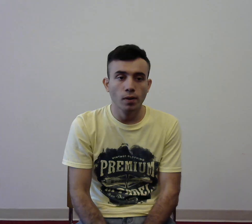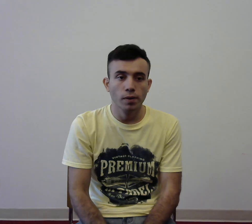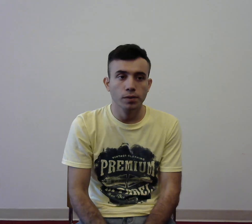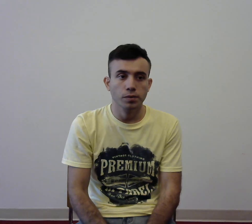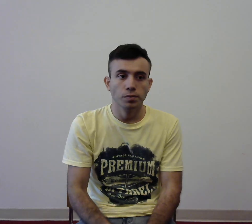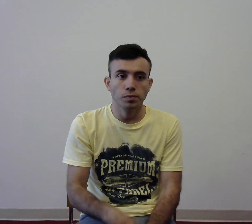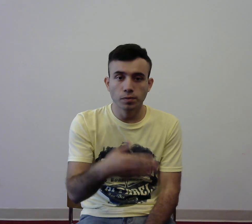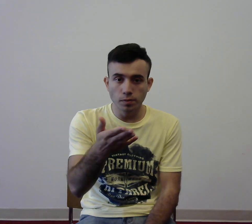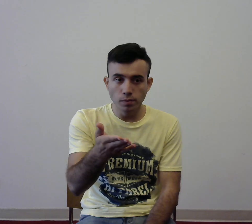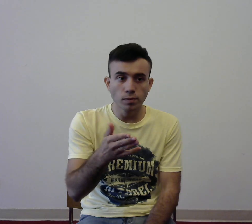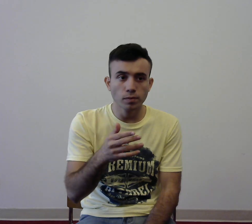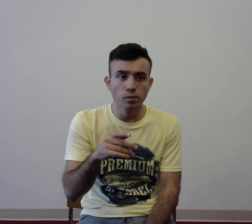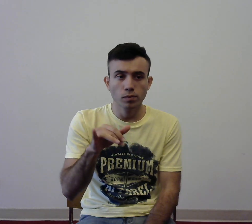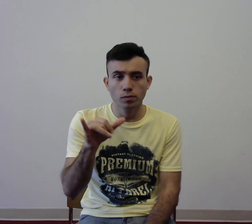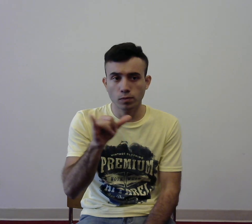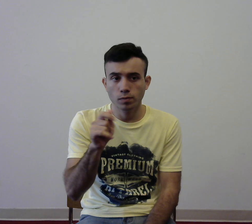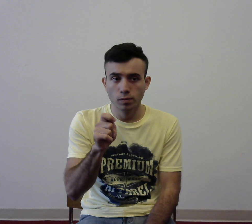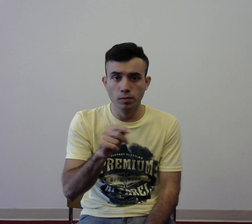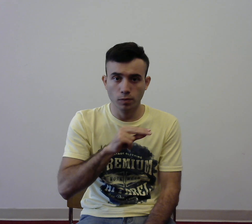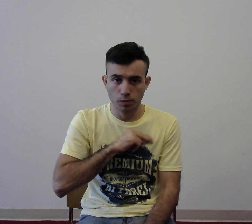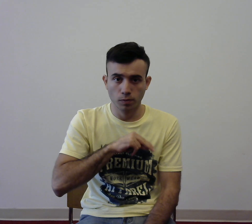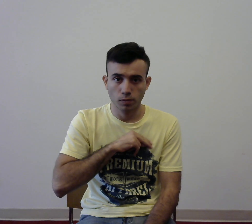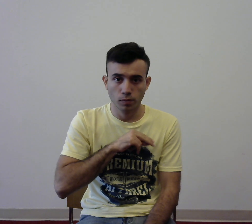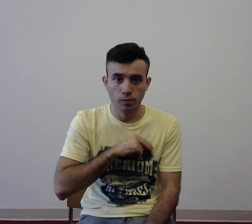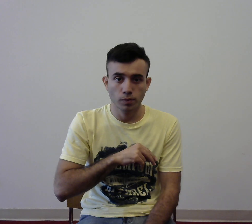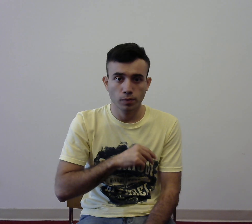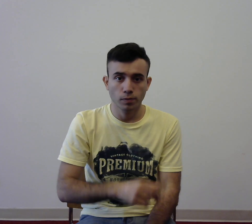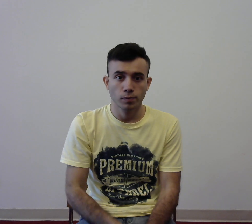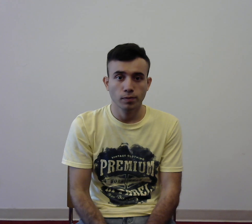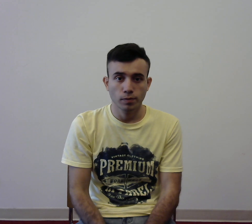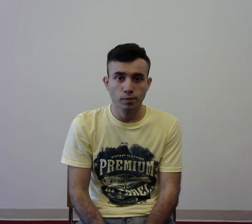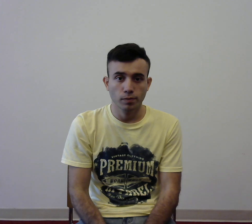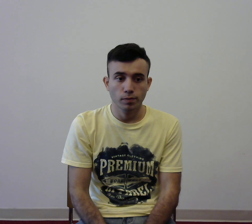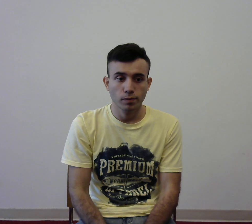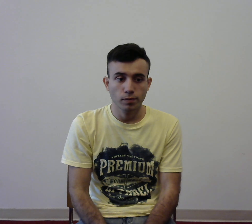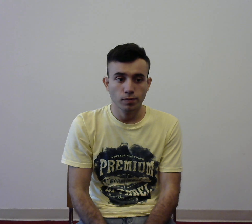Siz həftə sonu işləyirsiz?